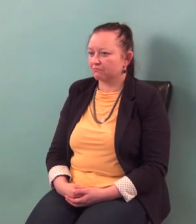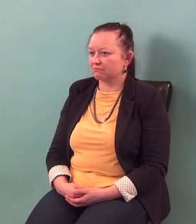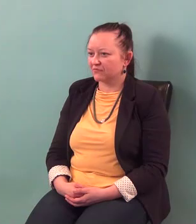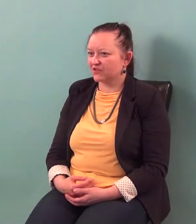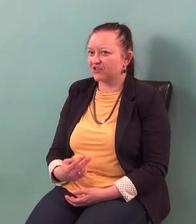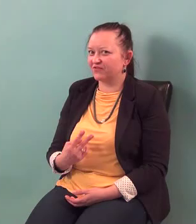Widziałam.